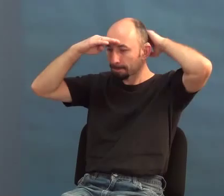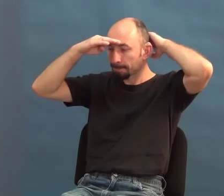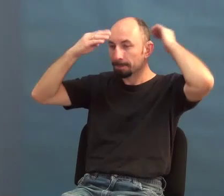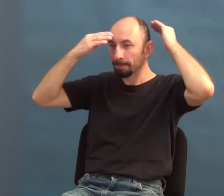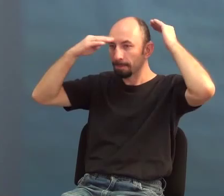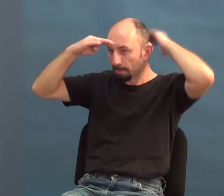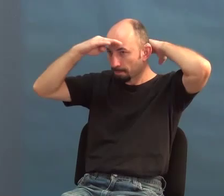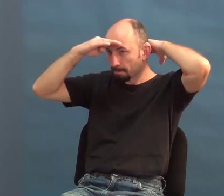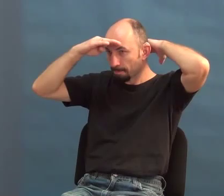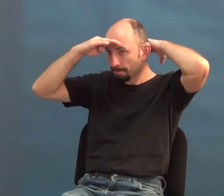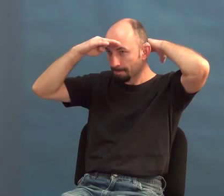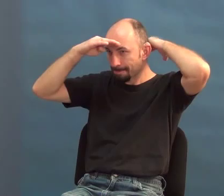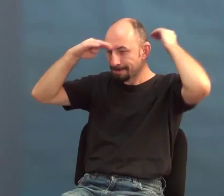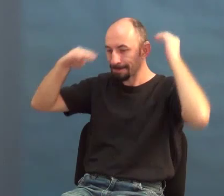Wiesz, jest taka czapka z daszkiem.